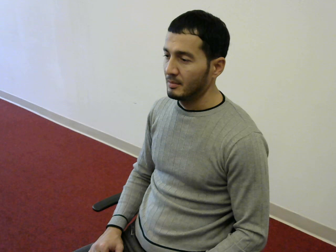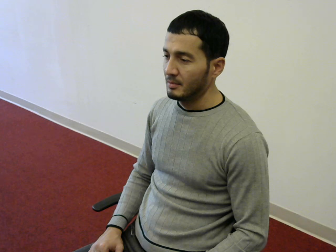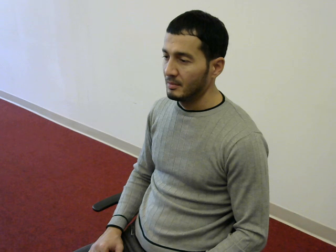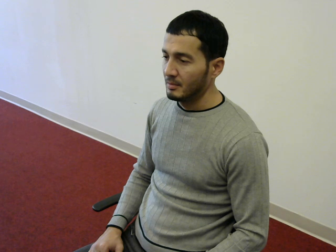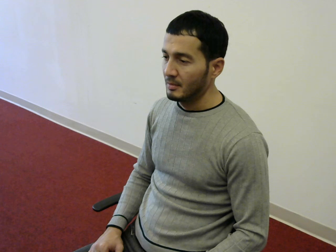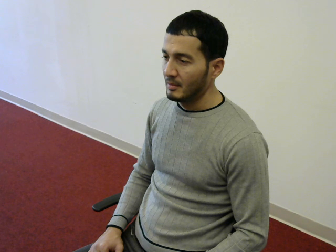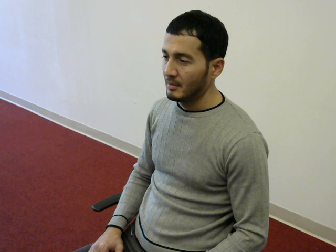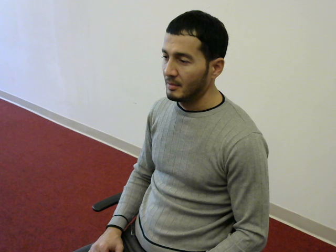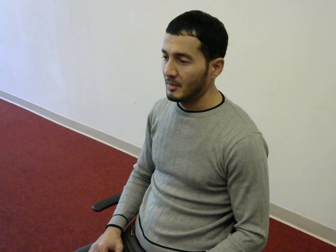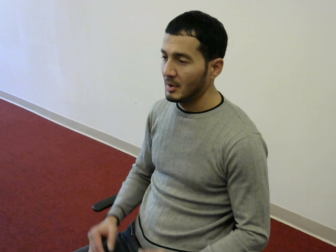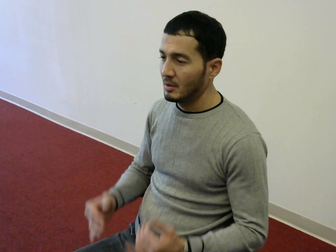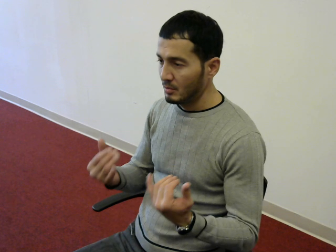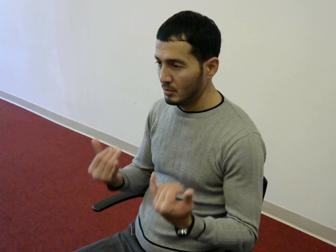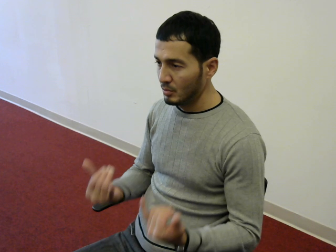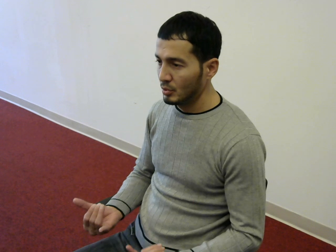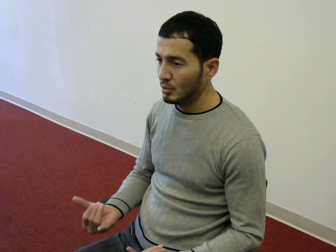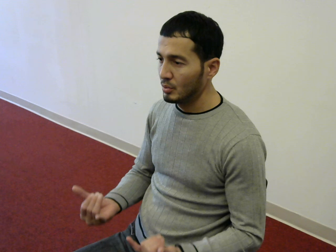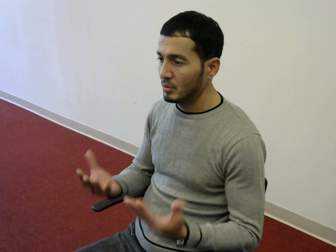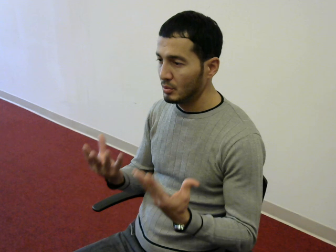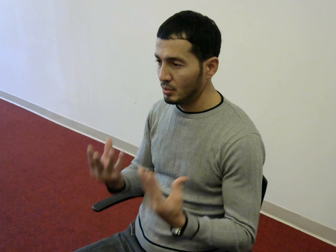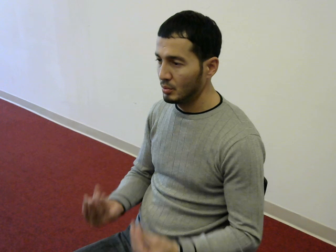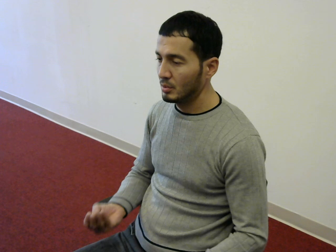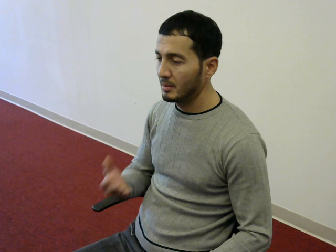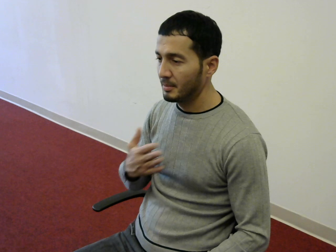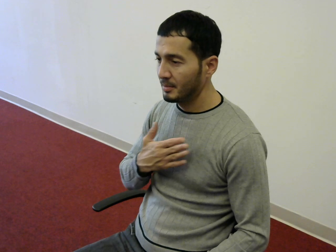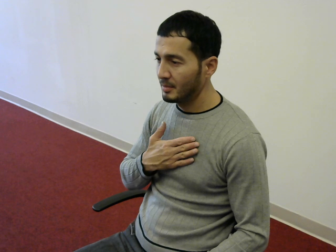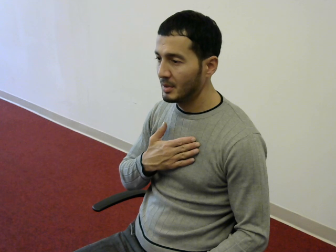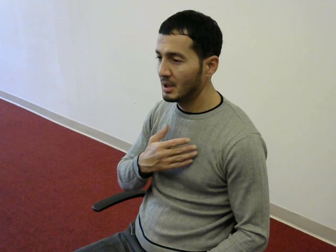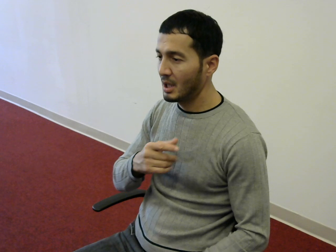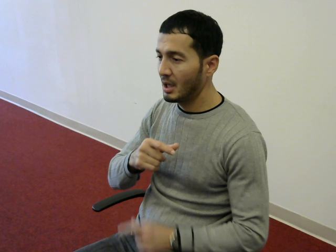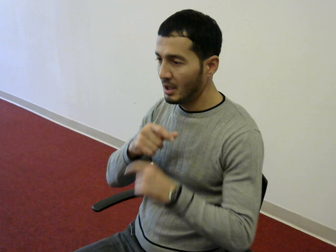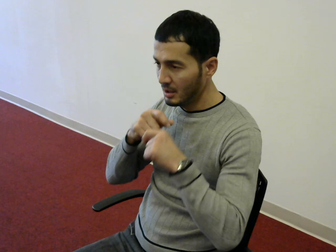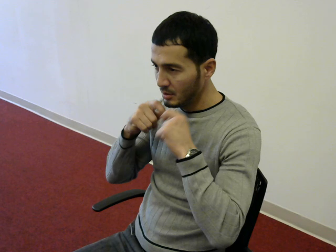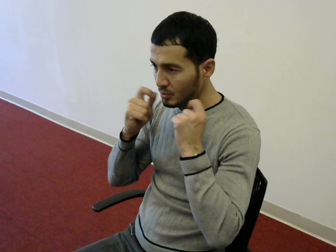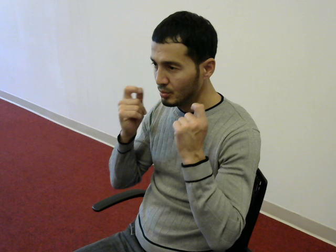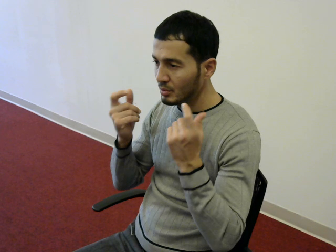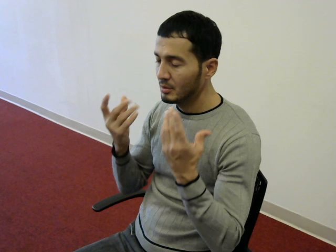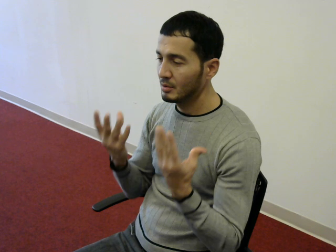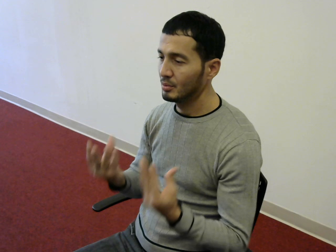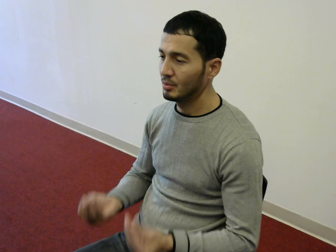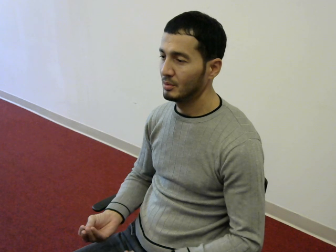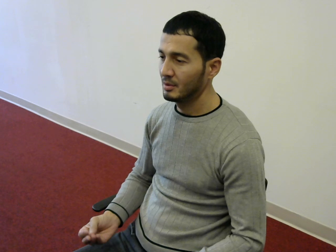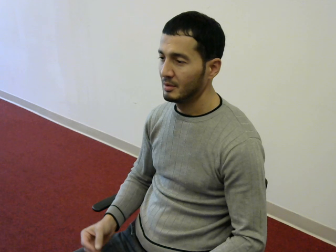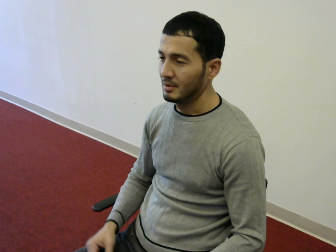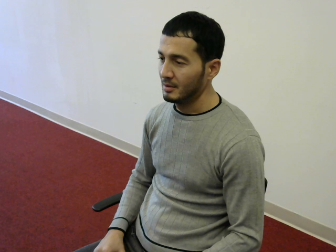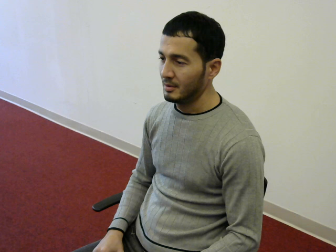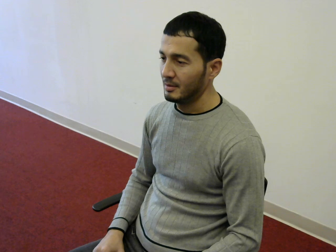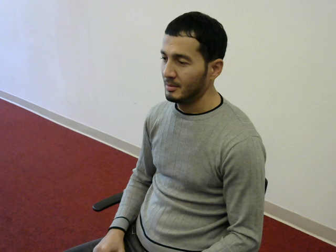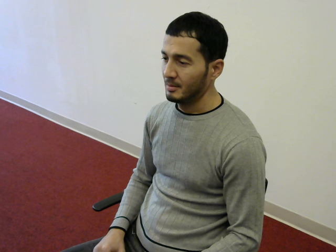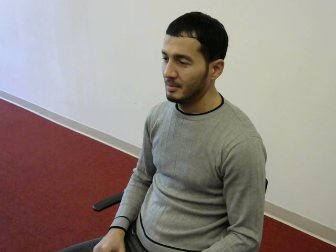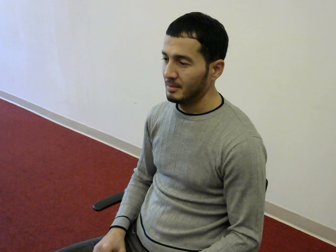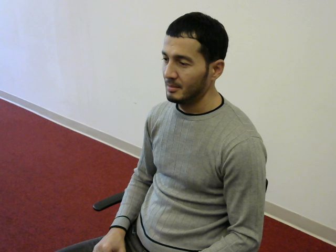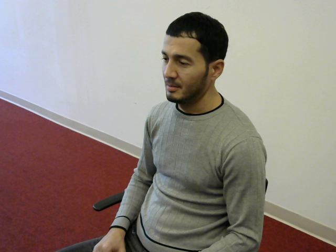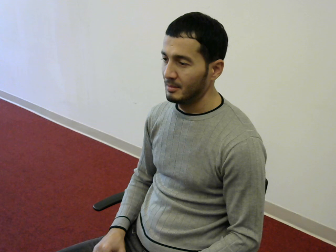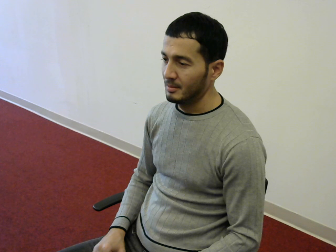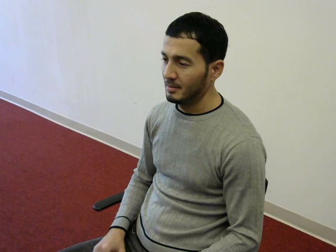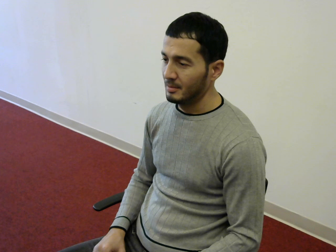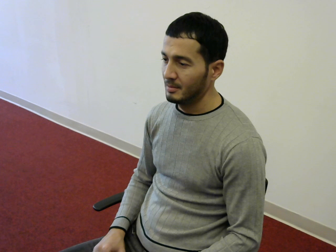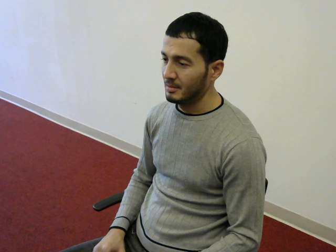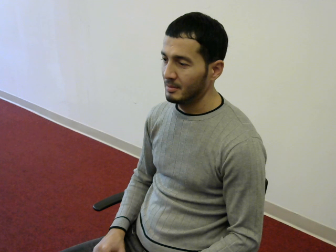Bayram münasibətilə sizi təbrik edirəm